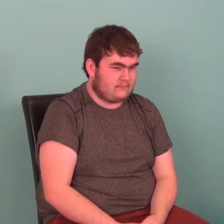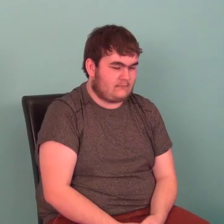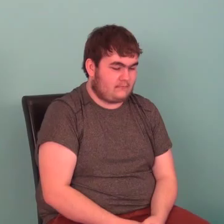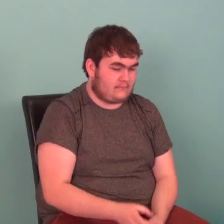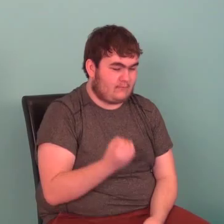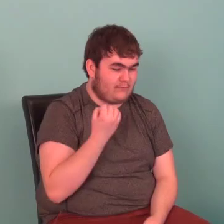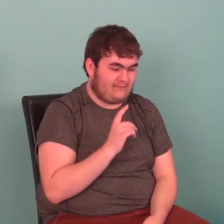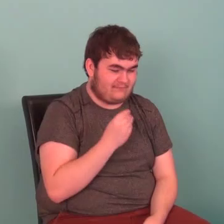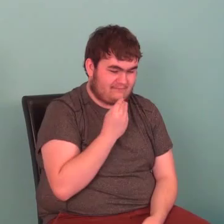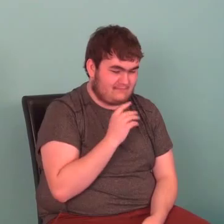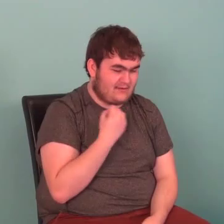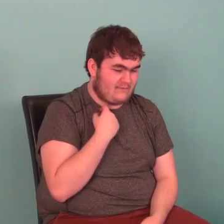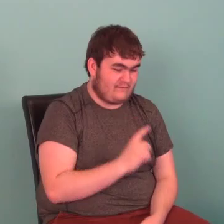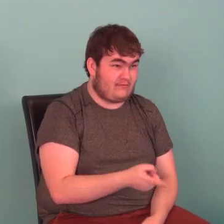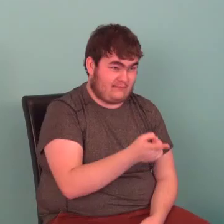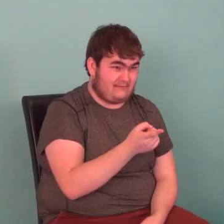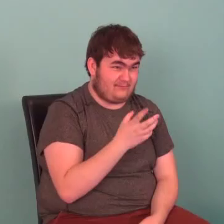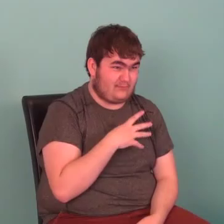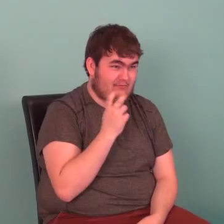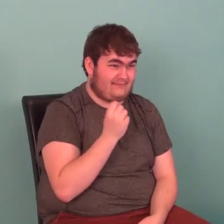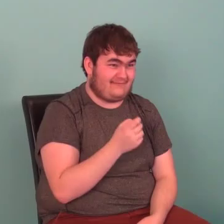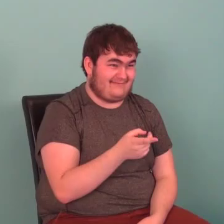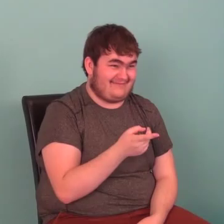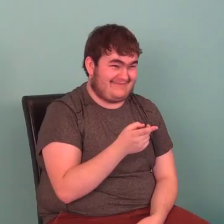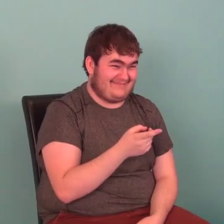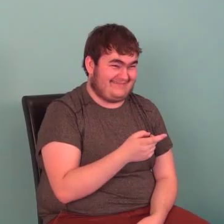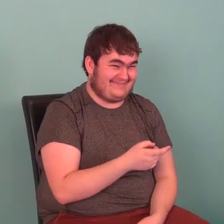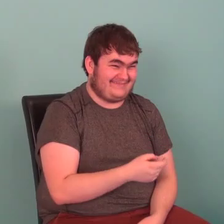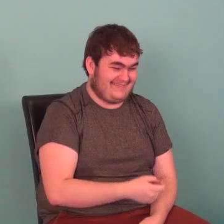W pociągu nie wolno jeść i pić alkoholu, a ty tak robiłaś?